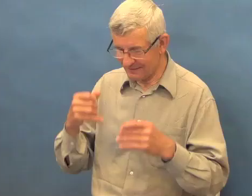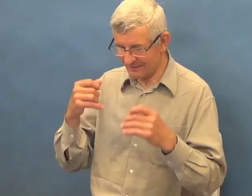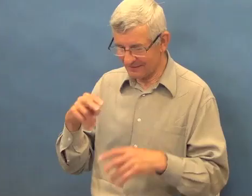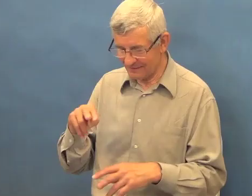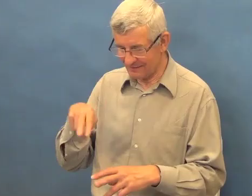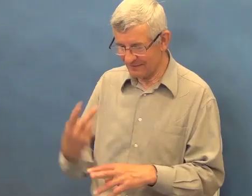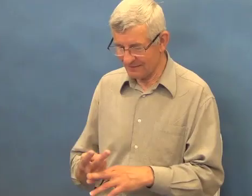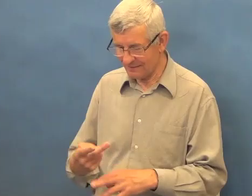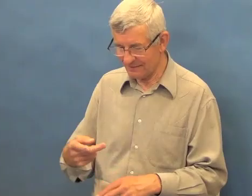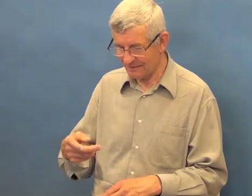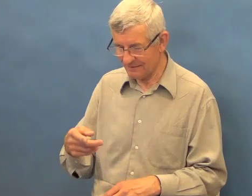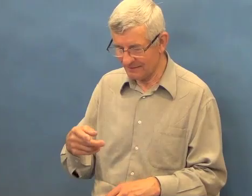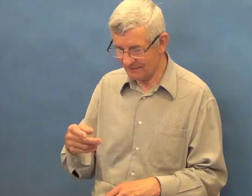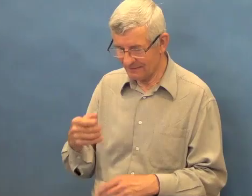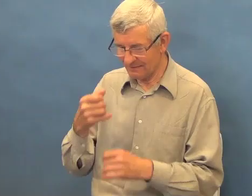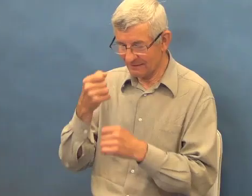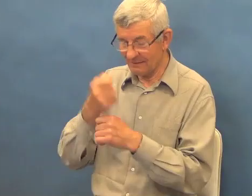Upaść na coś błyszczącego.